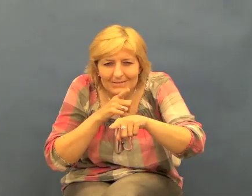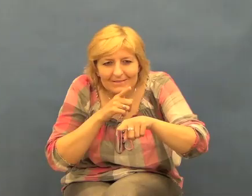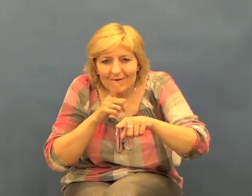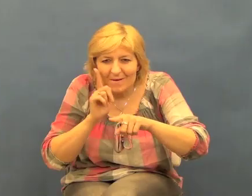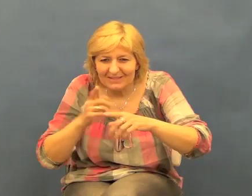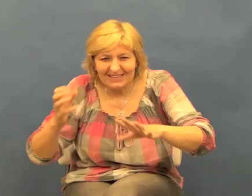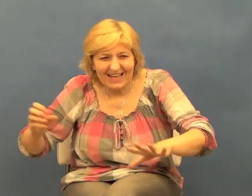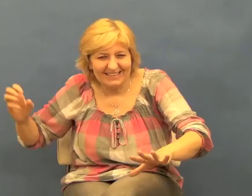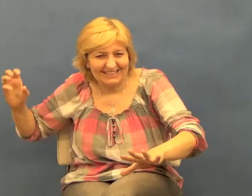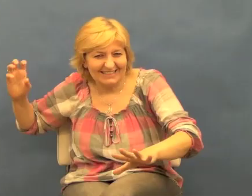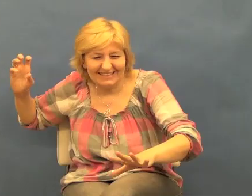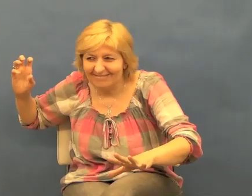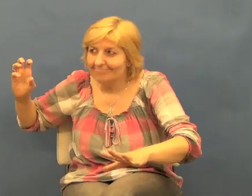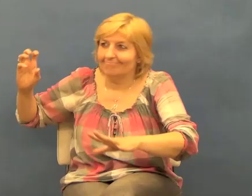Znów próbuje rzucić kamieniem, ale nie robi tego.